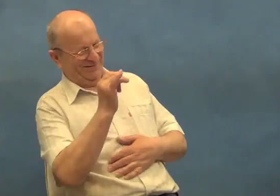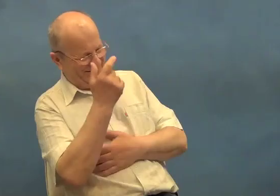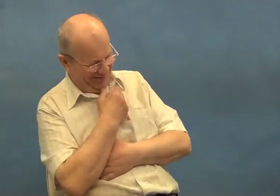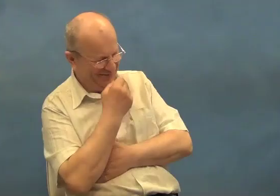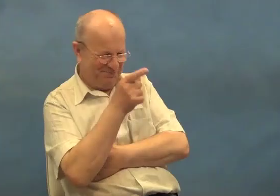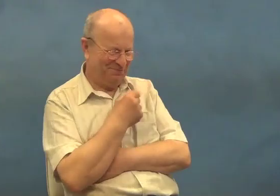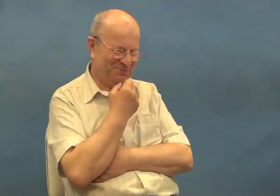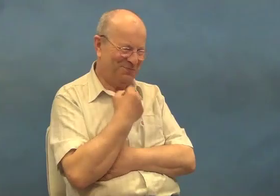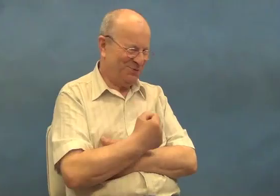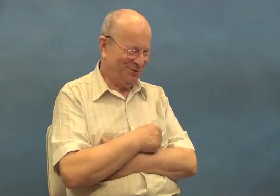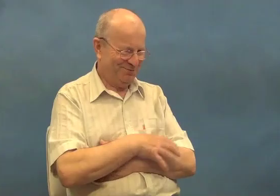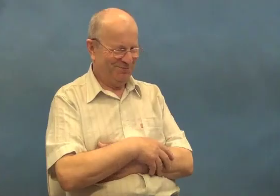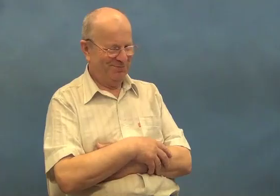Aha, no tak, to trudne jest.